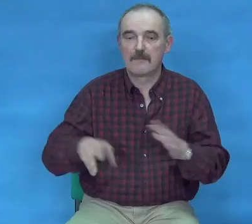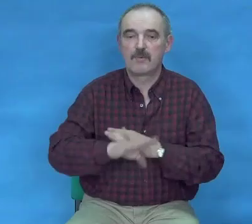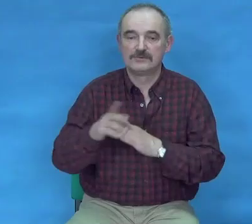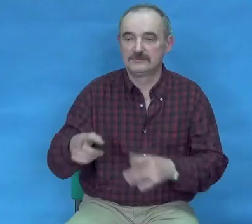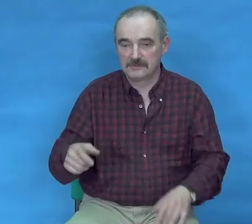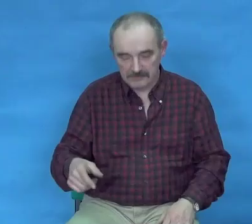Chcą pokazać.